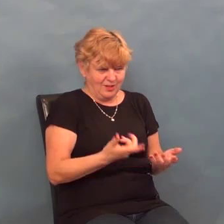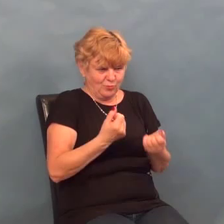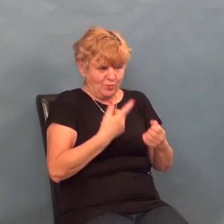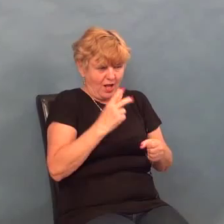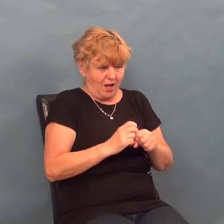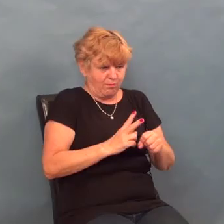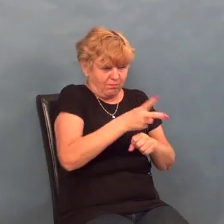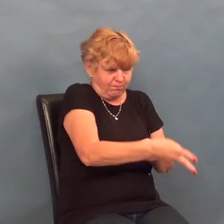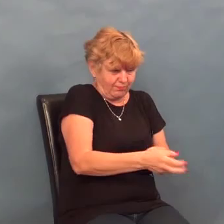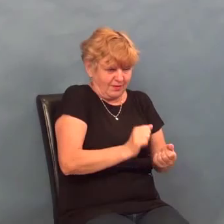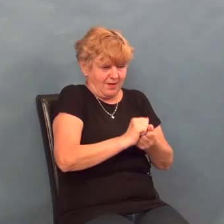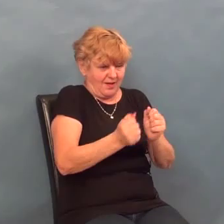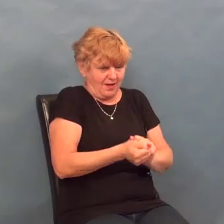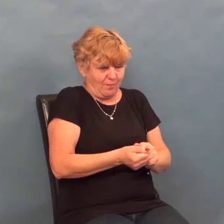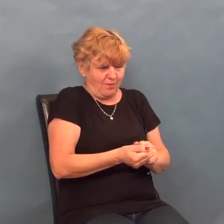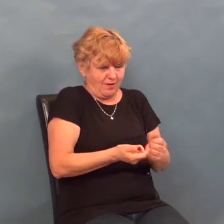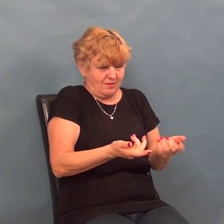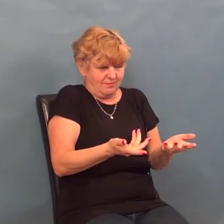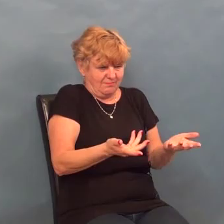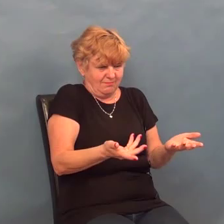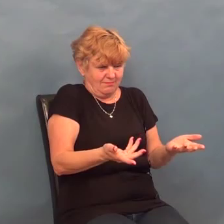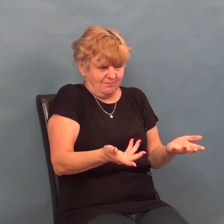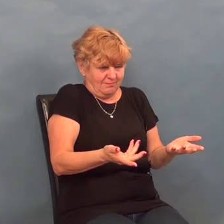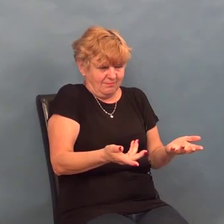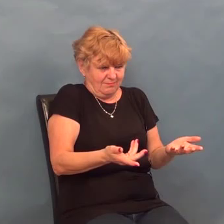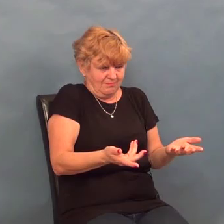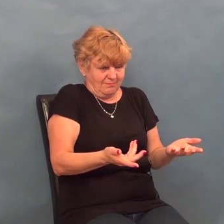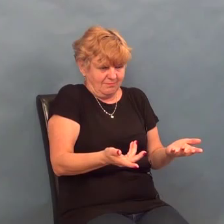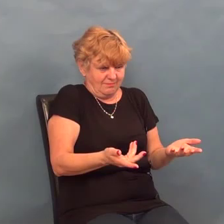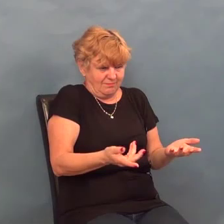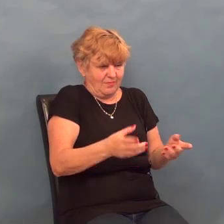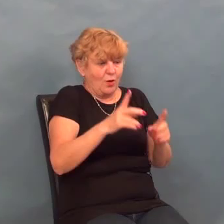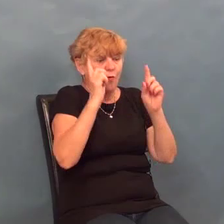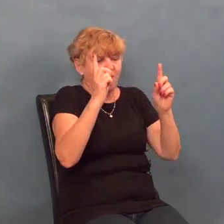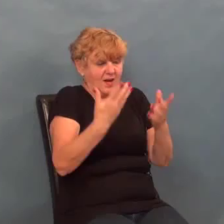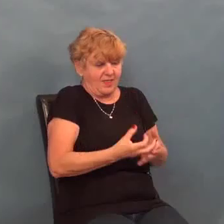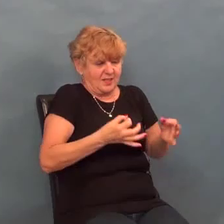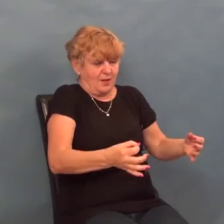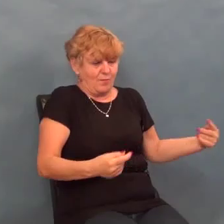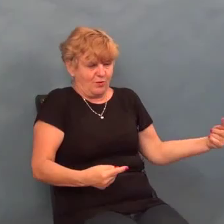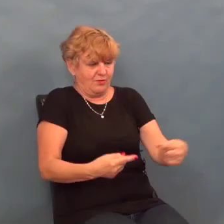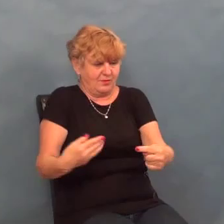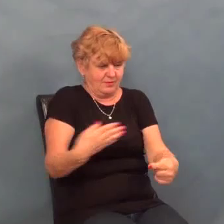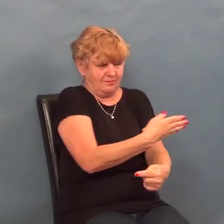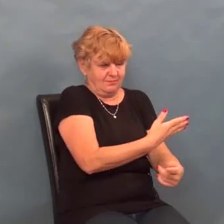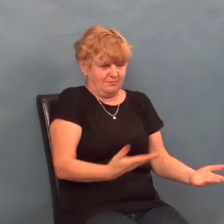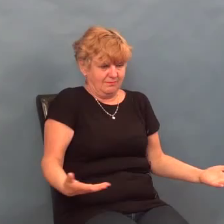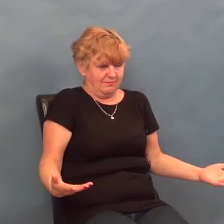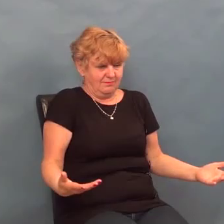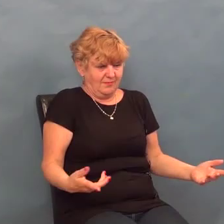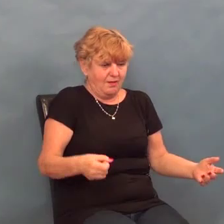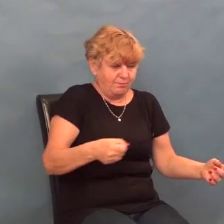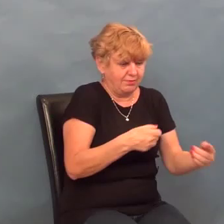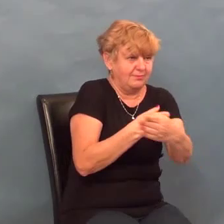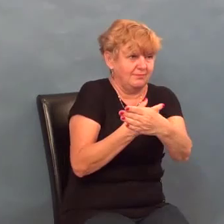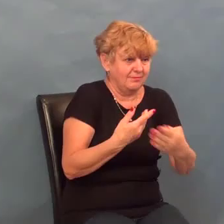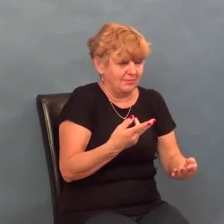Trudno mi powiedzieć, może chodzi o wejście, albo o to, że trzeba uważać na samochód, aby nie było wypadku.